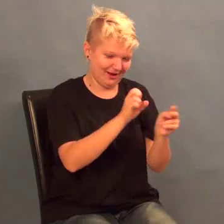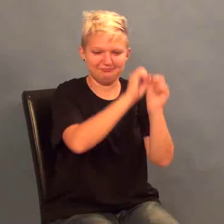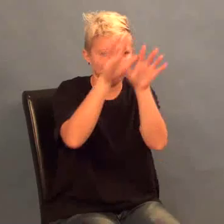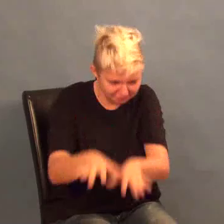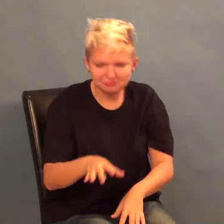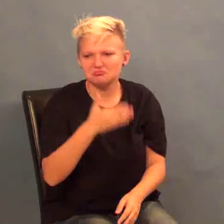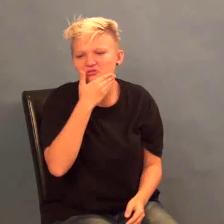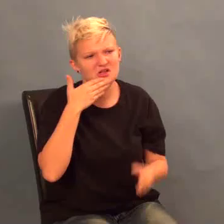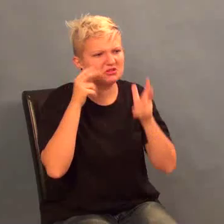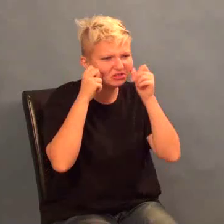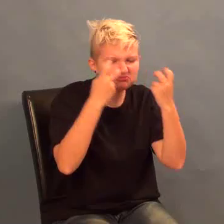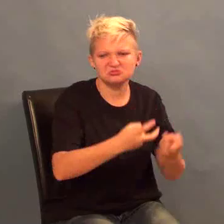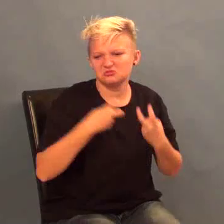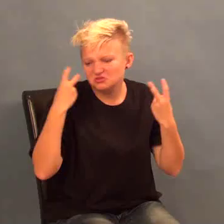Chłopiec szukał żaby, ciągle jej nie było.